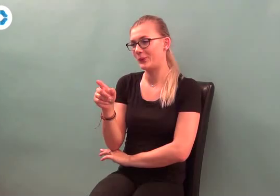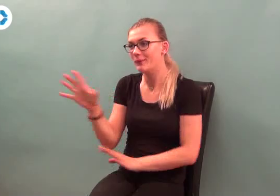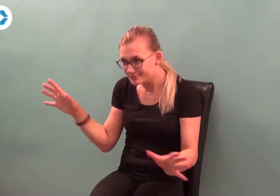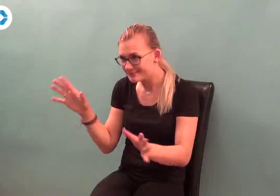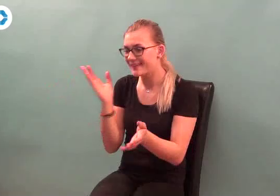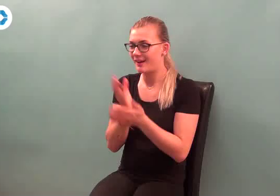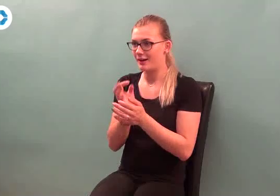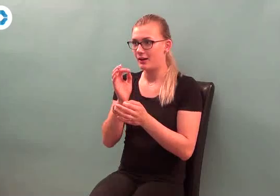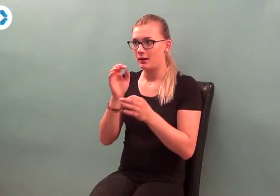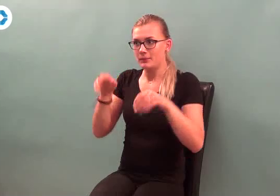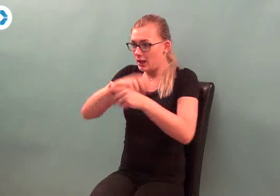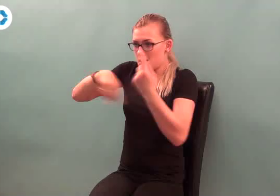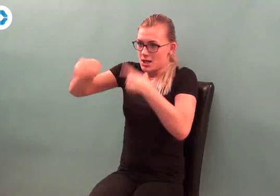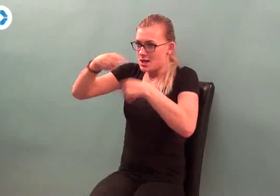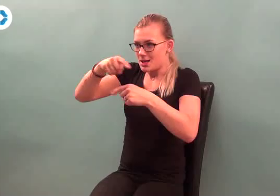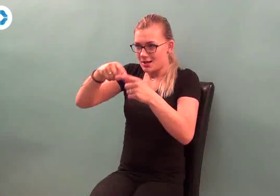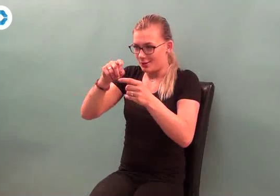Nagle ptaszek się przestraszył i zaczyna latać w kółko.